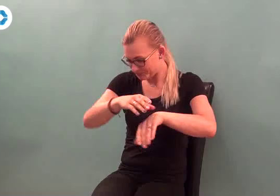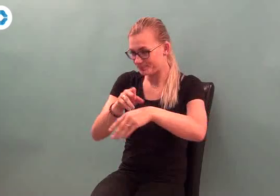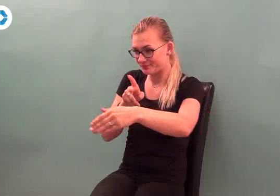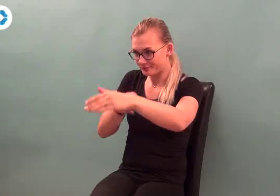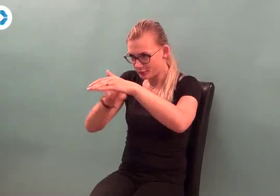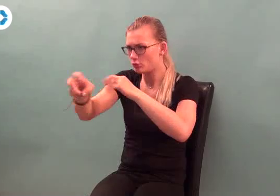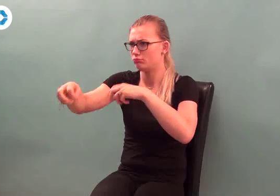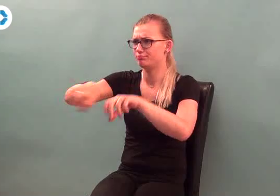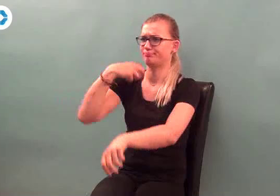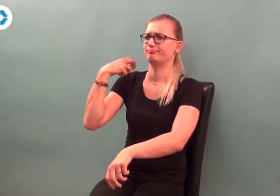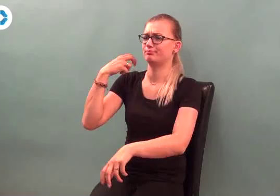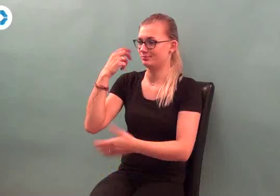Wchodzi i od razu zostaje wyrzucony.